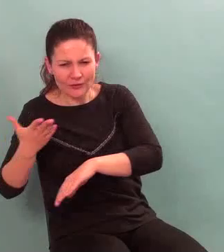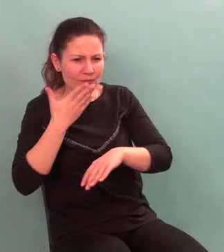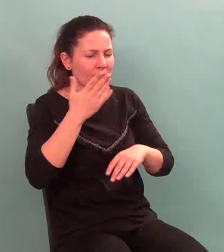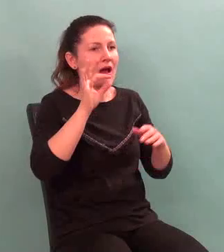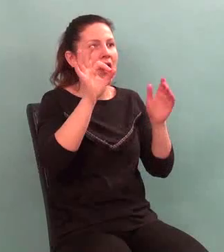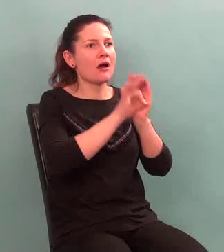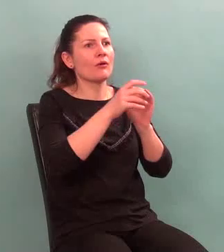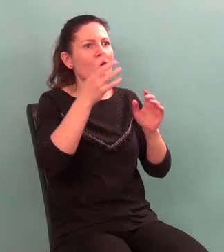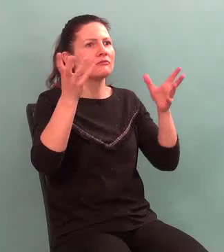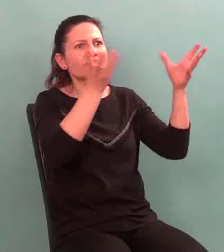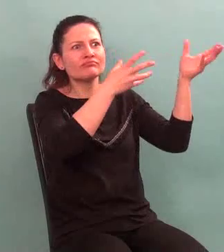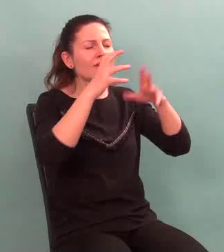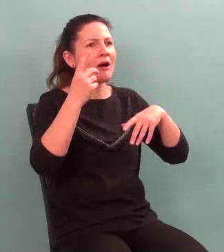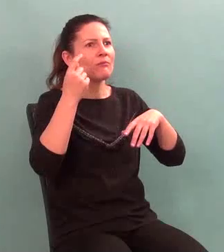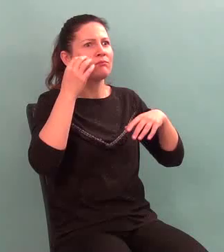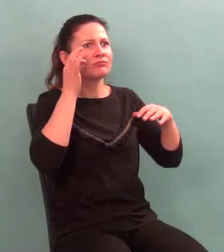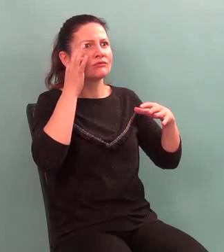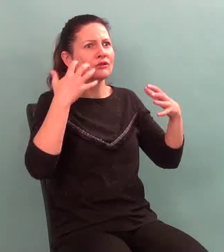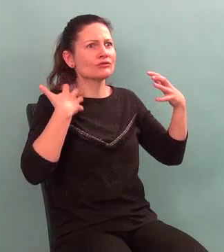W tym momencie z tego poruszonego ula wylatują zdenerwowane pszczoły.